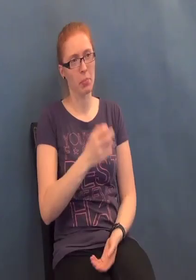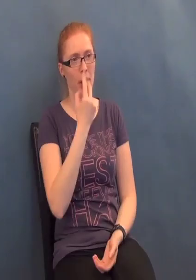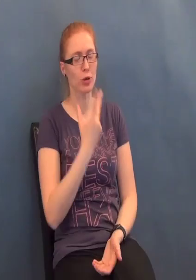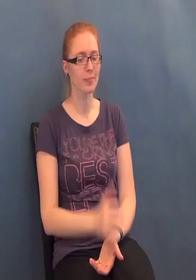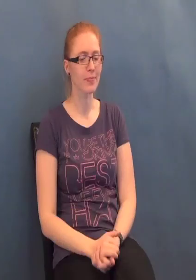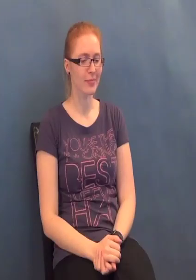Dotyczy to plaży.